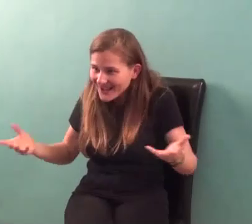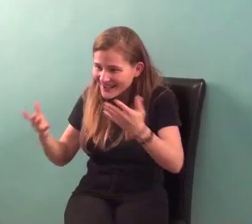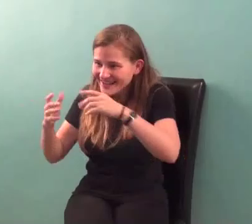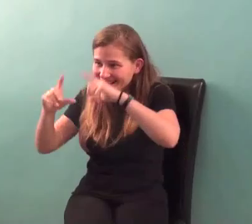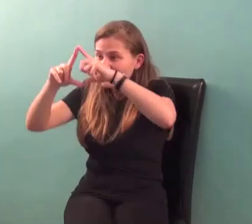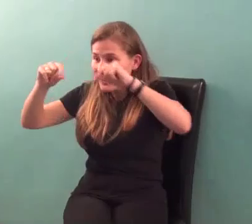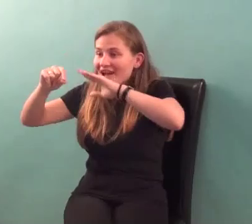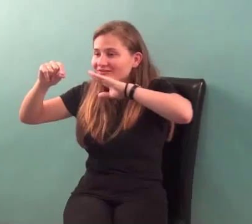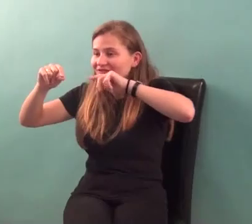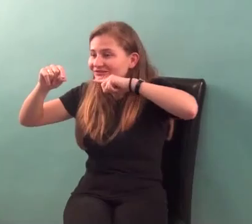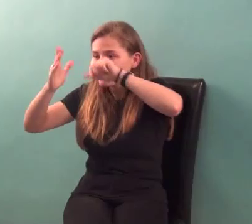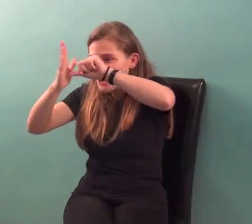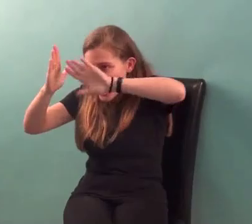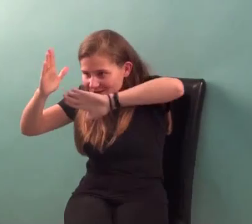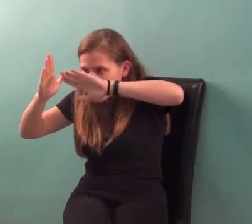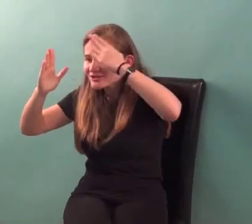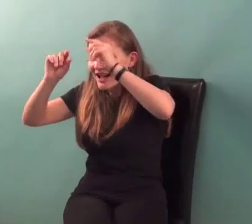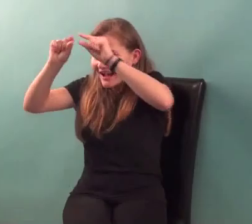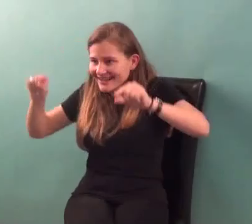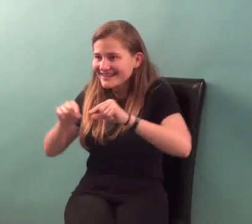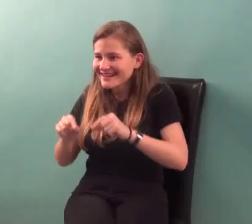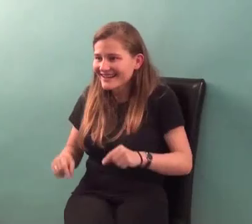Czarny trójkąt na czerwonym tle w środku.